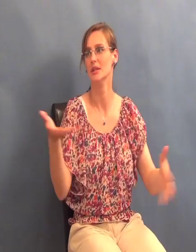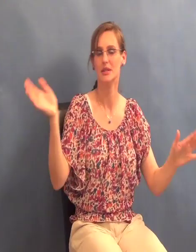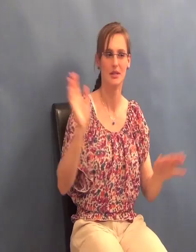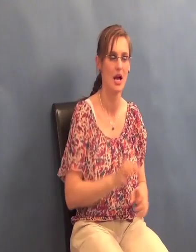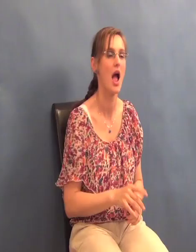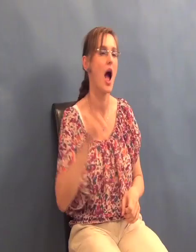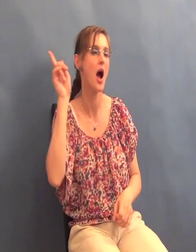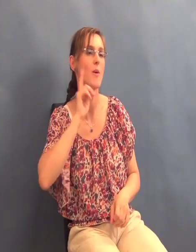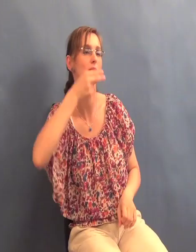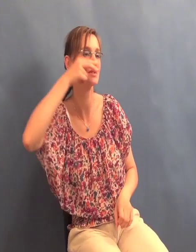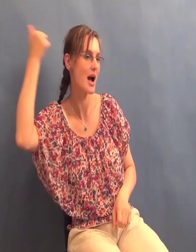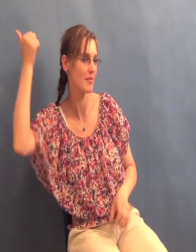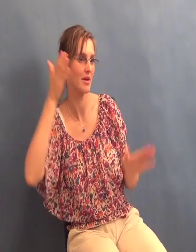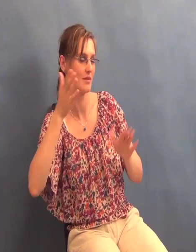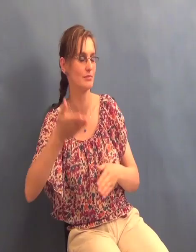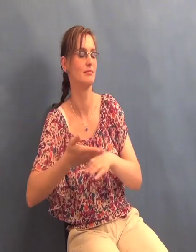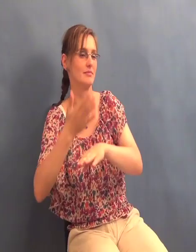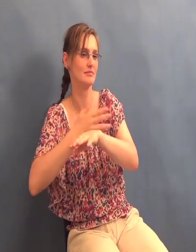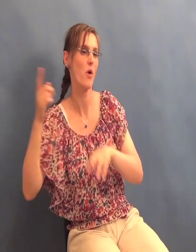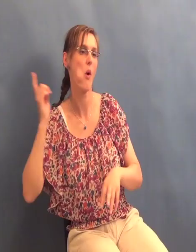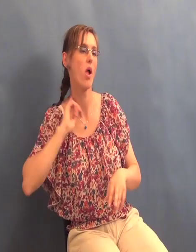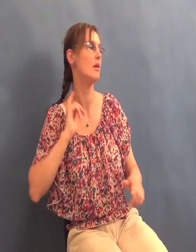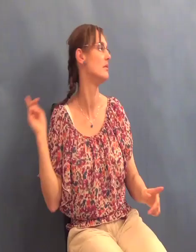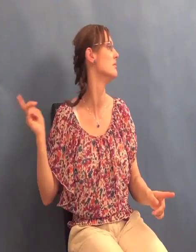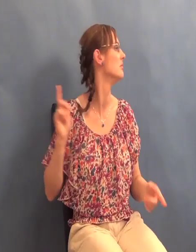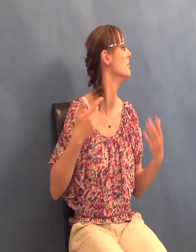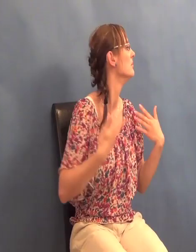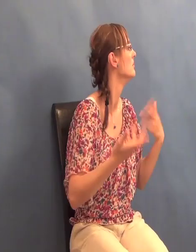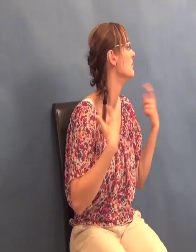A tamten mężczyzna, Charlie Chaplin, który przygotowywał się wcześniej i teraz idzie z plecakiem udając nieświadomego.